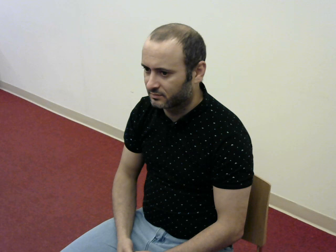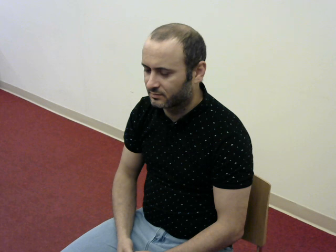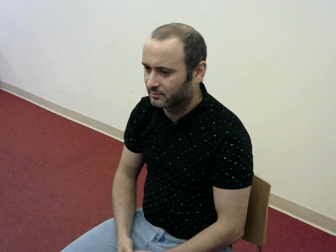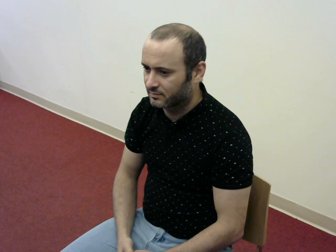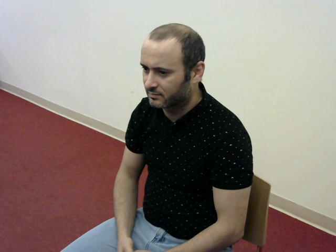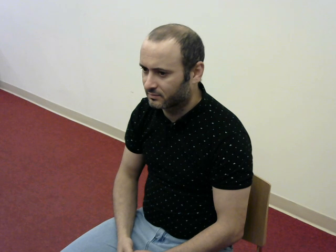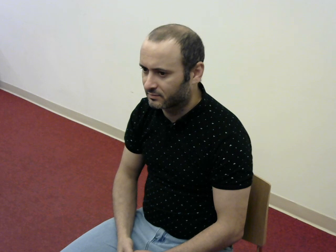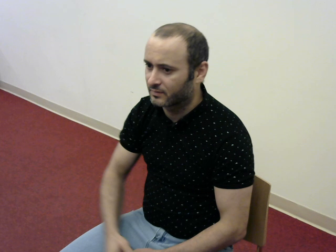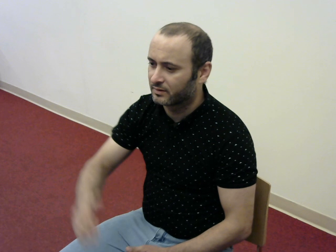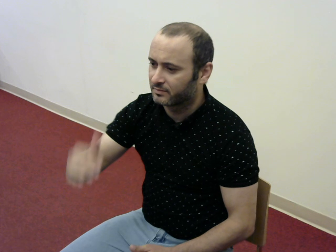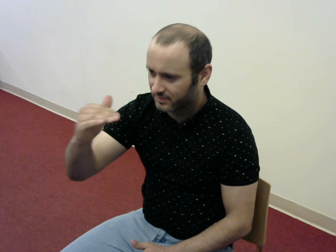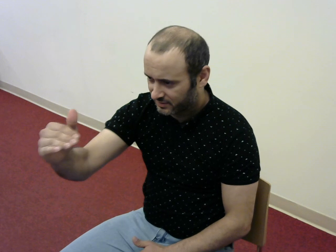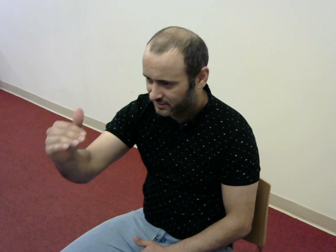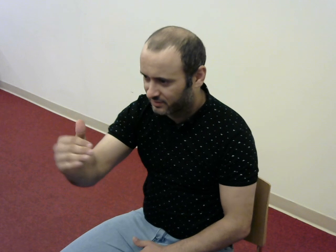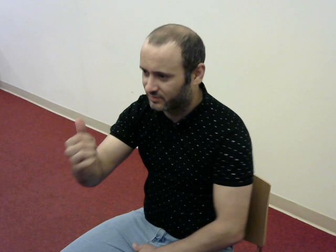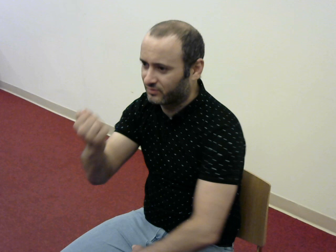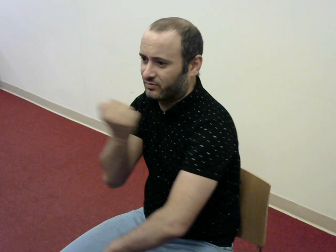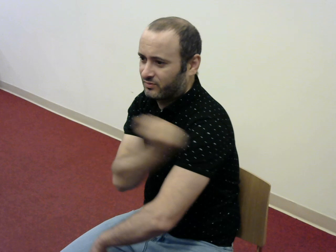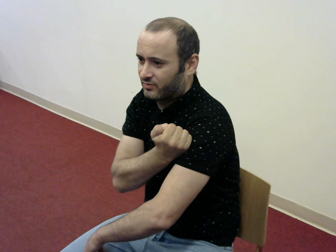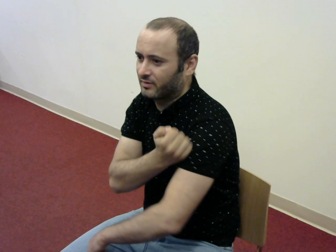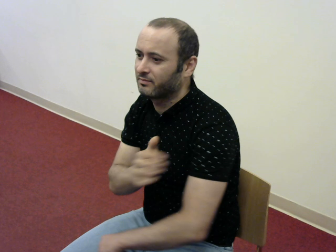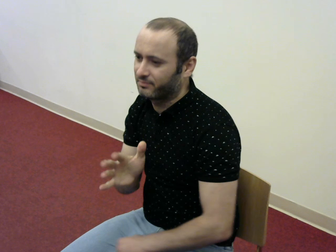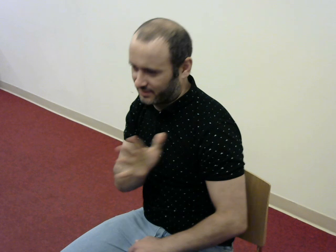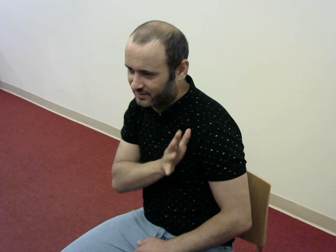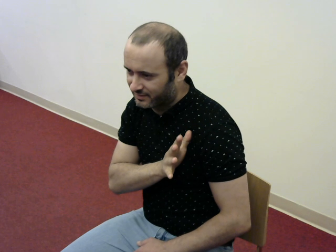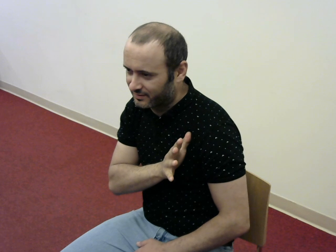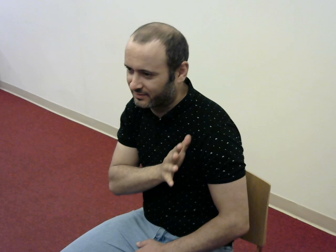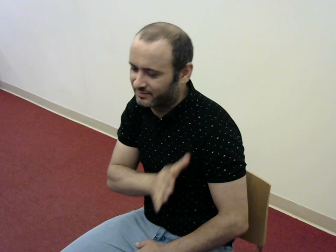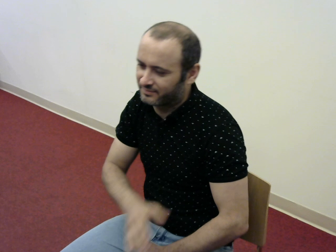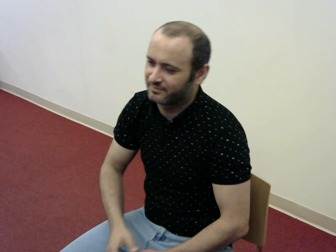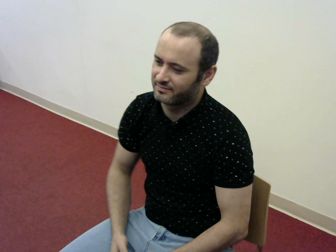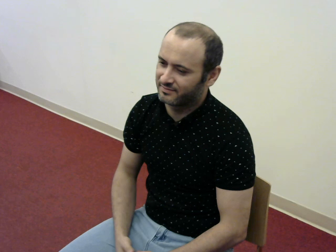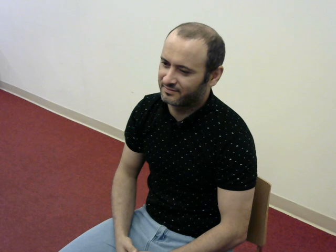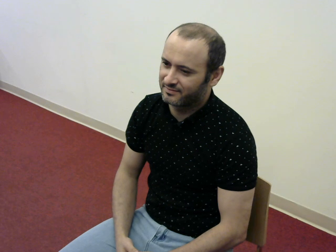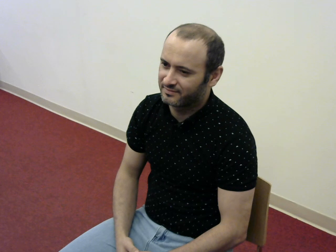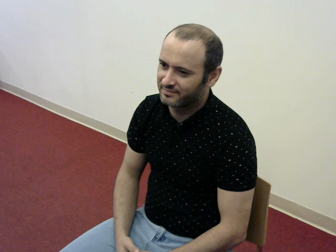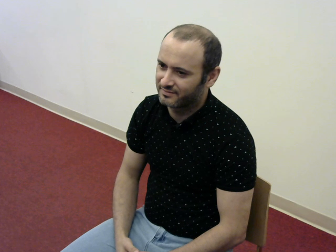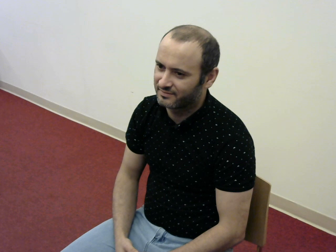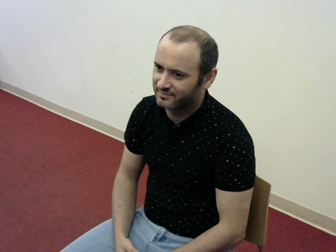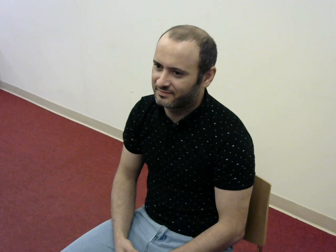Siz vaksin vurdurmusuzmu?